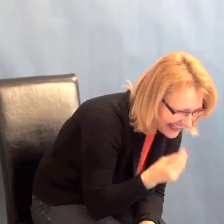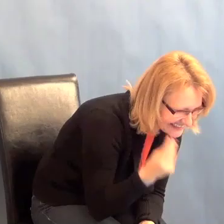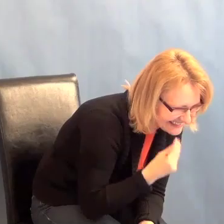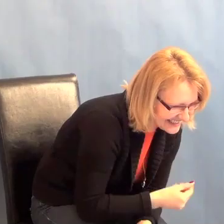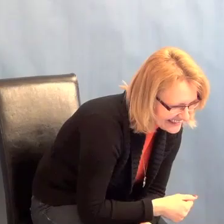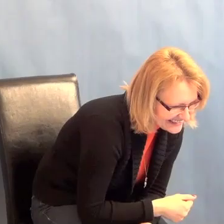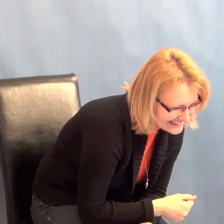Jeszcze.